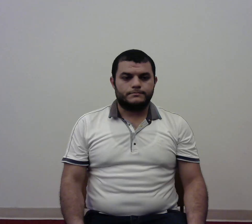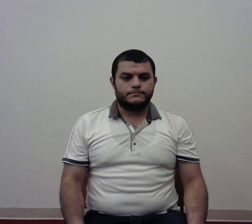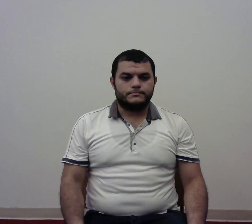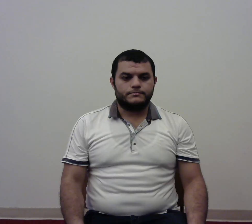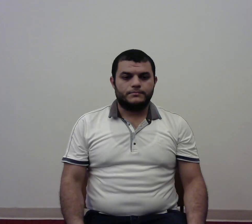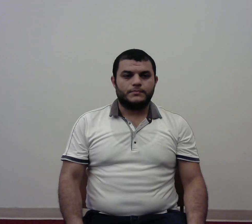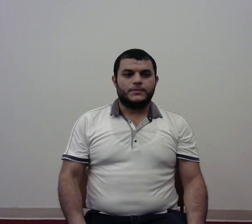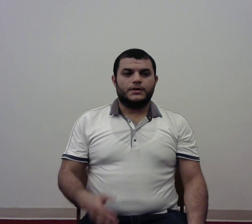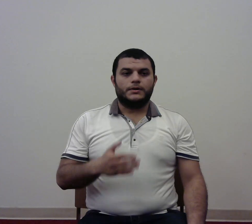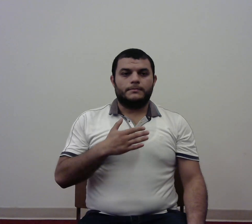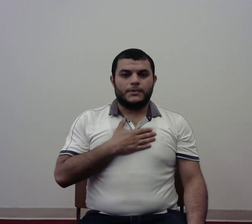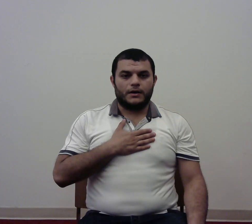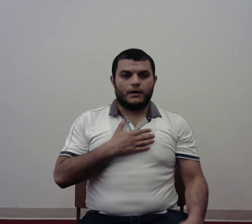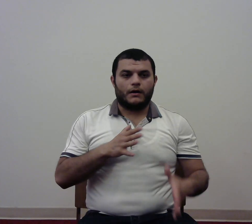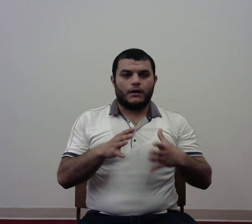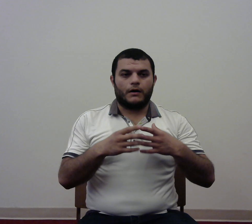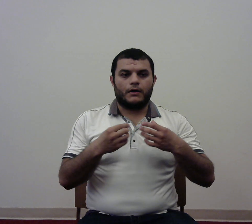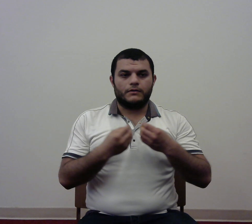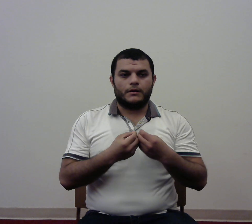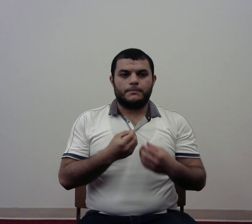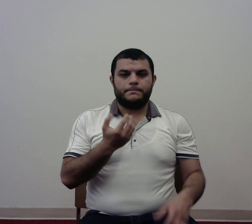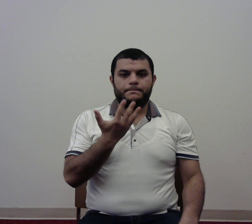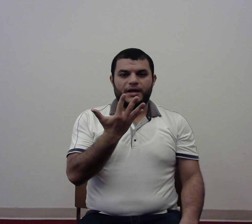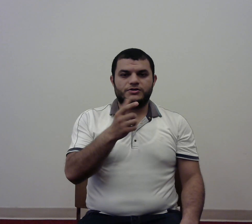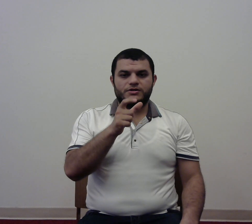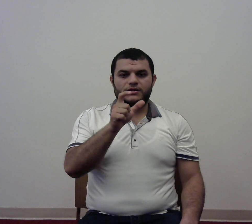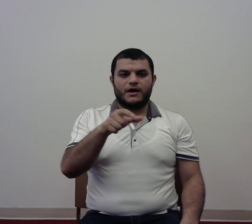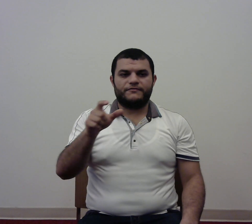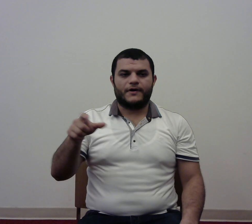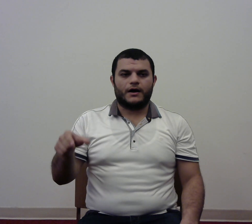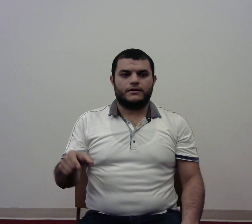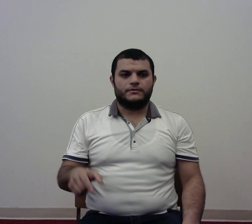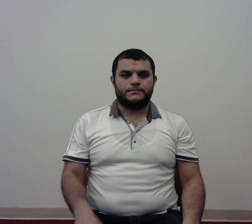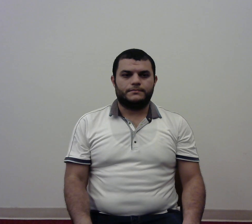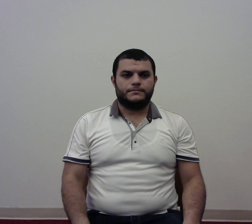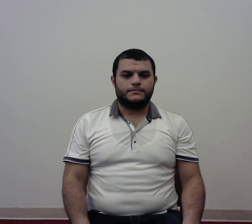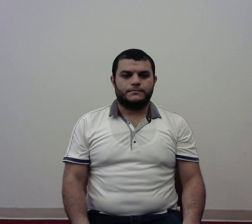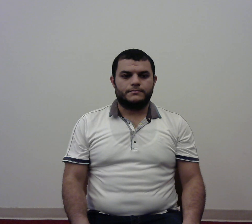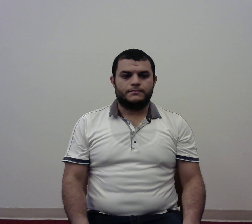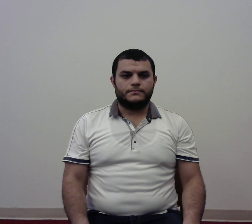Biz ailədə 5 nəfərik